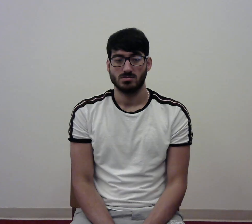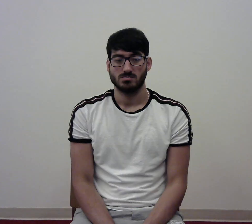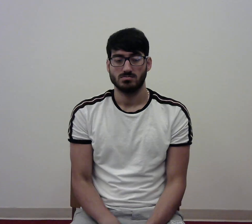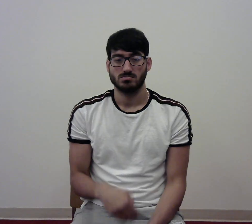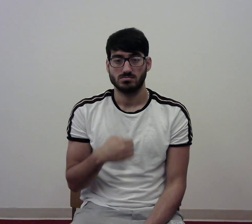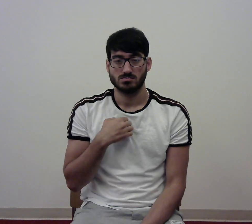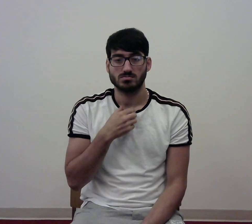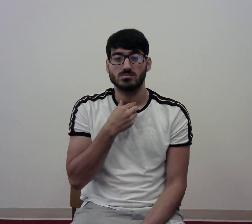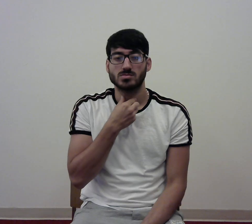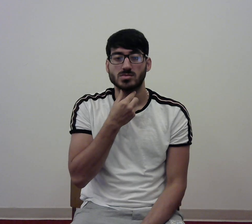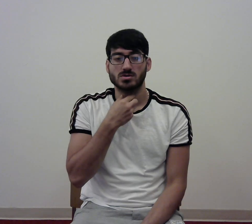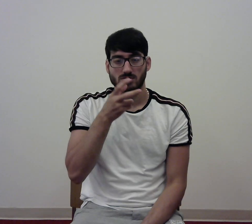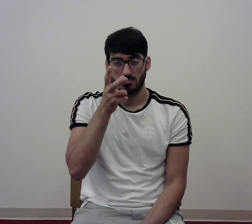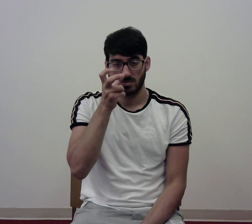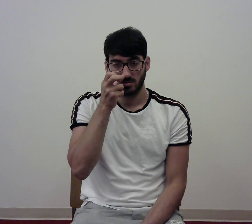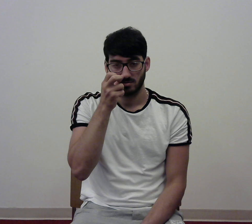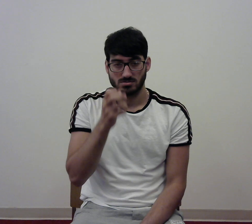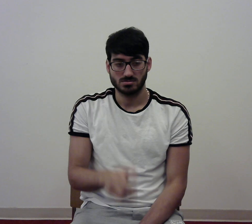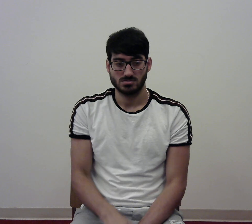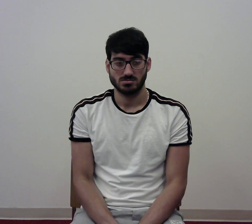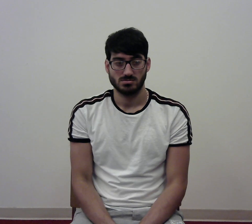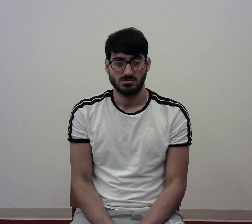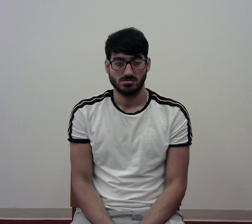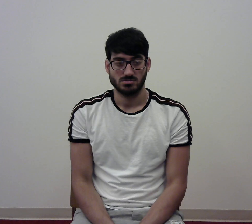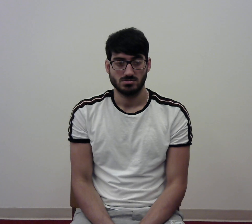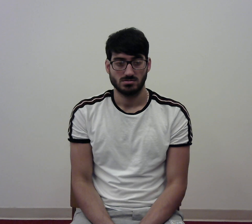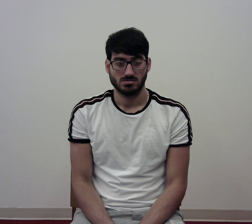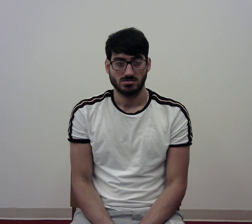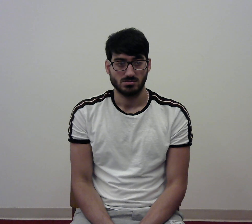Mənim boğazım ağrıyır